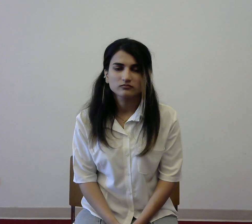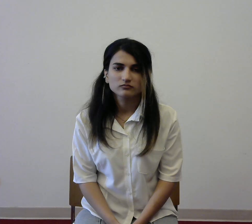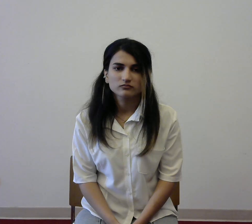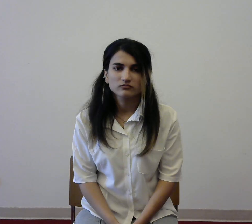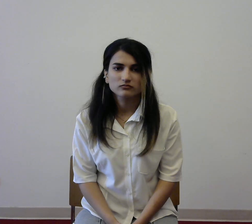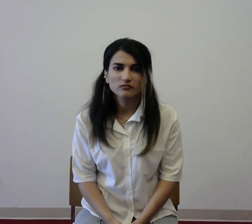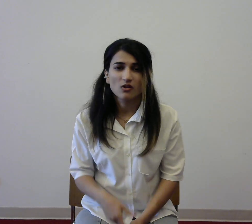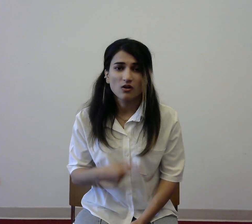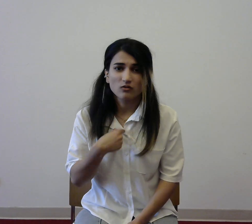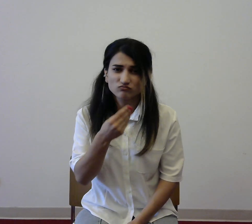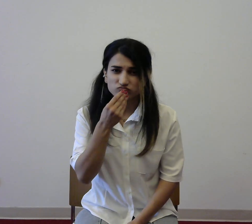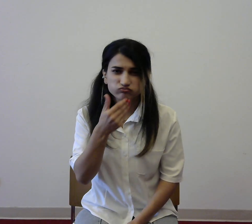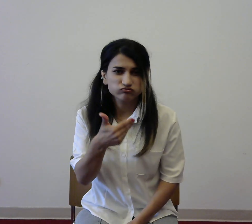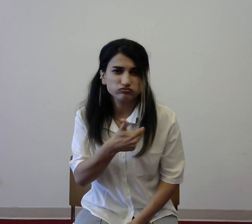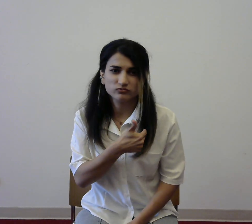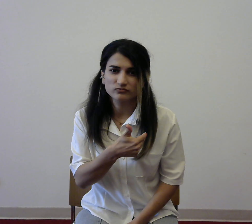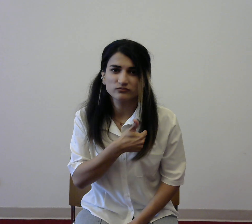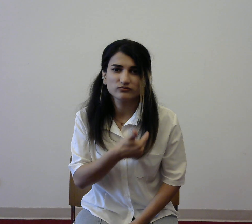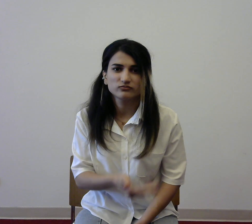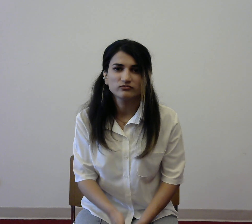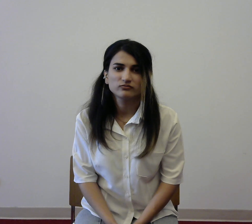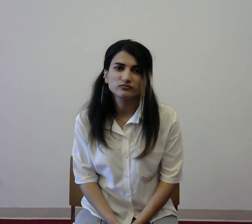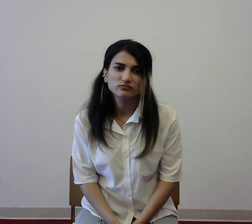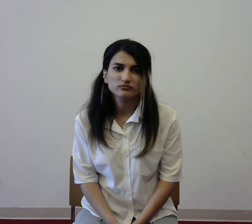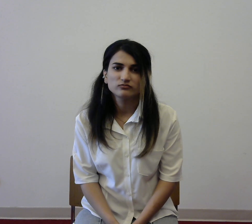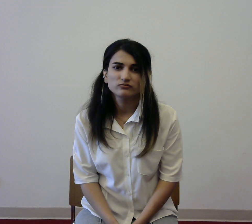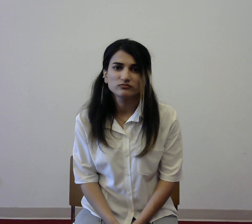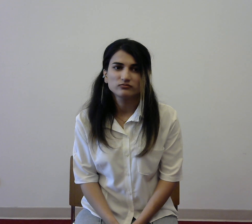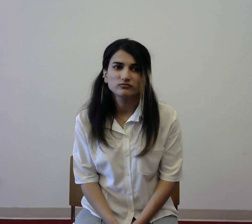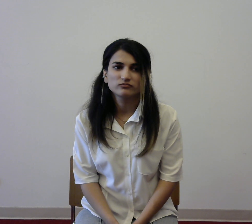Mən yemək istəyirəm